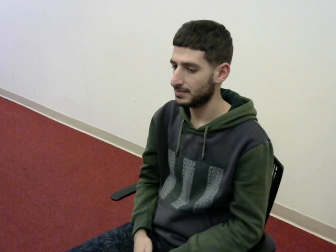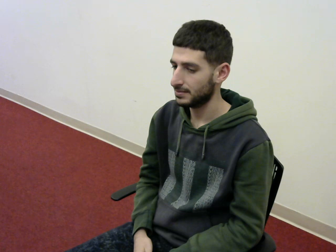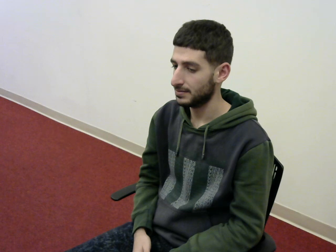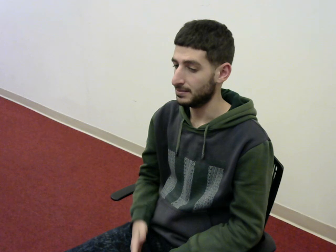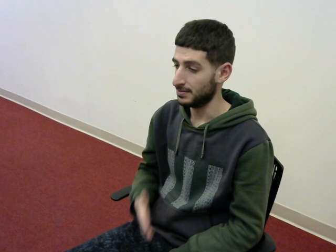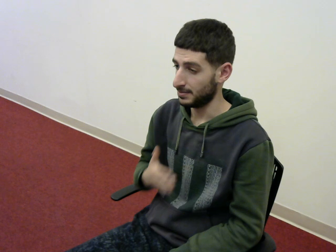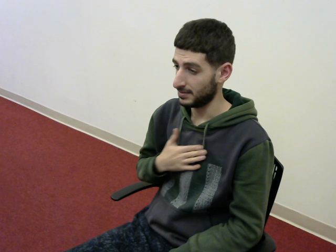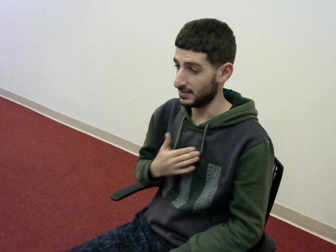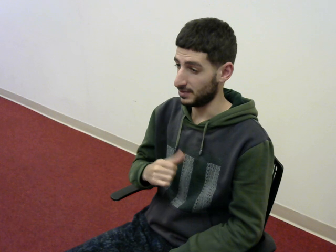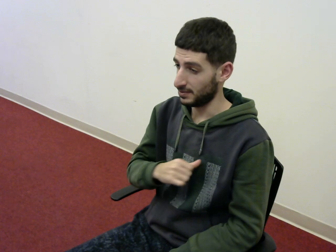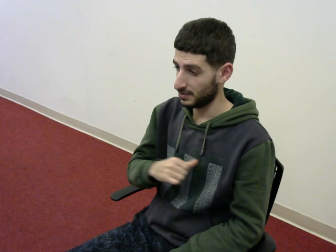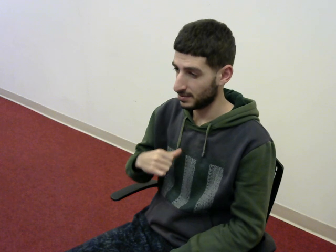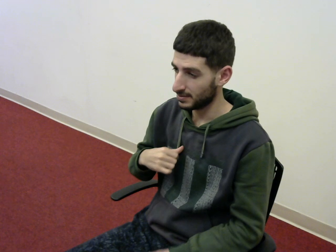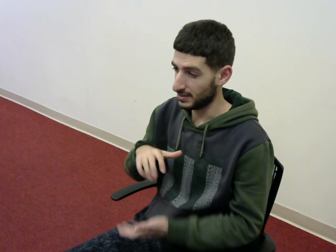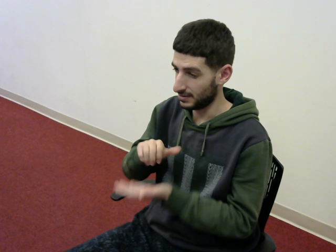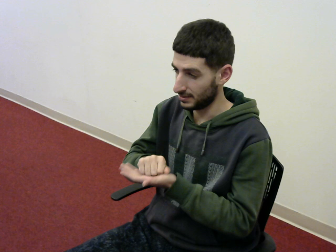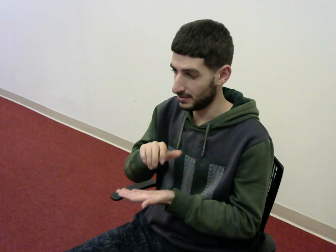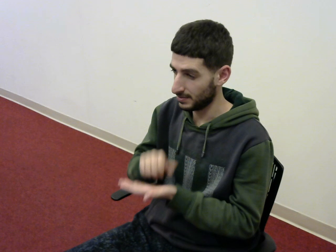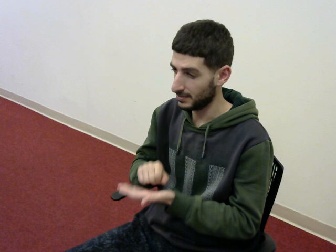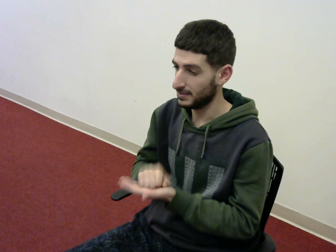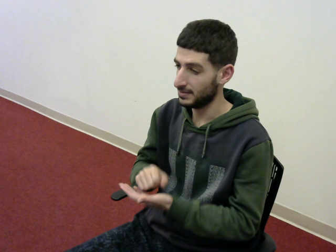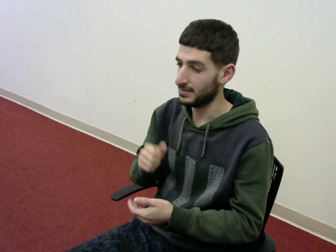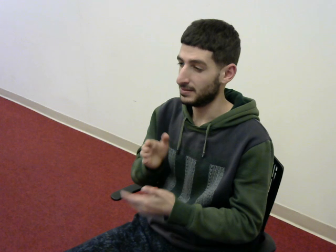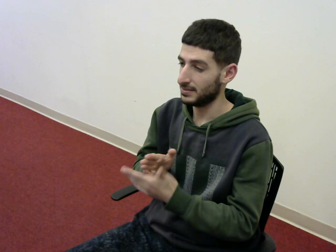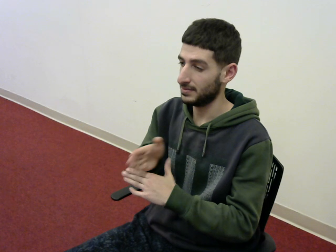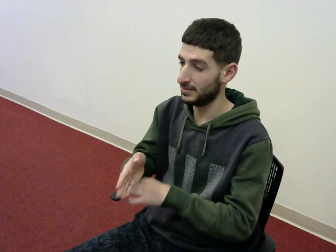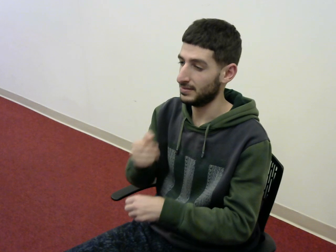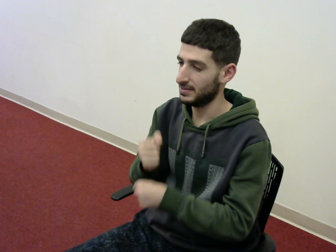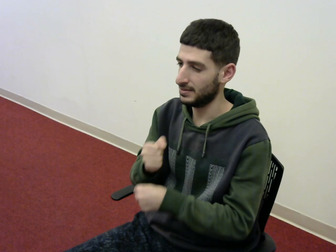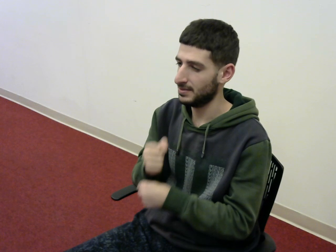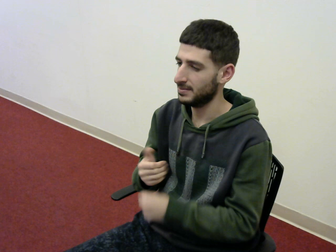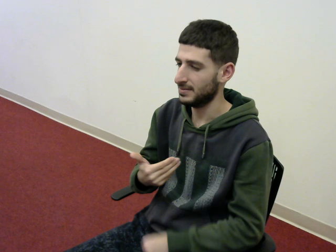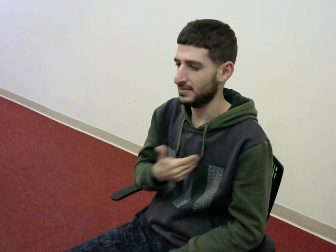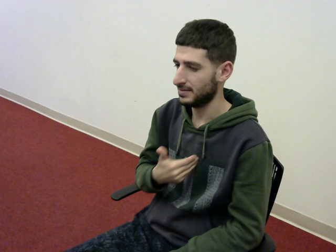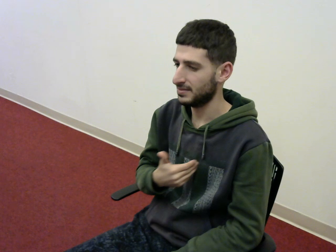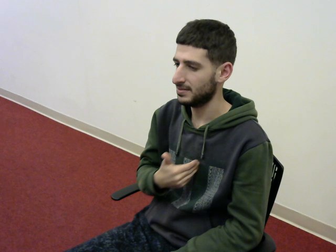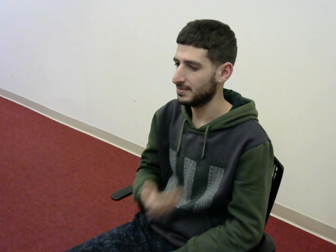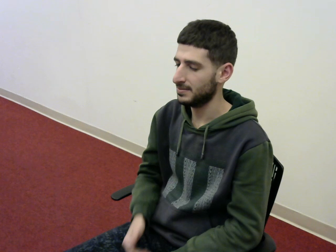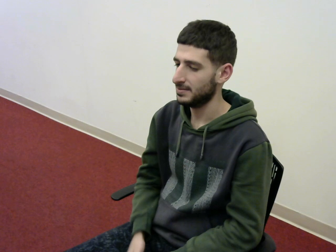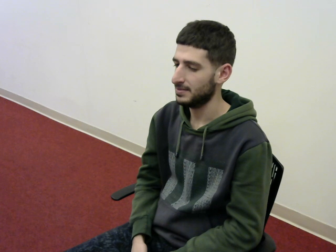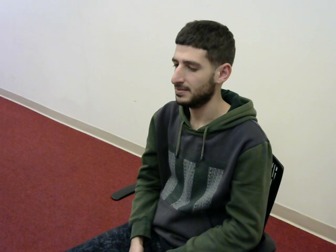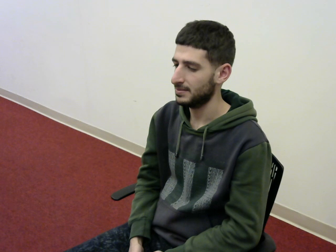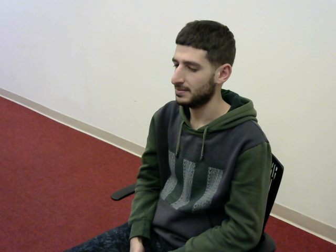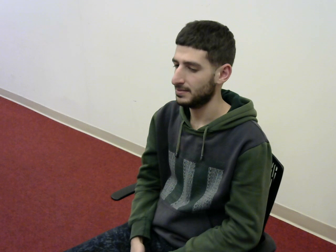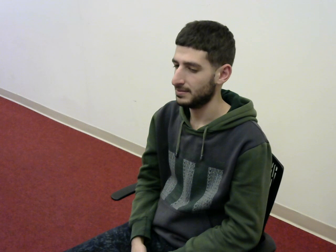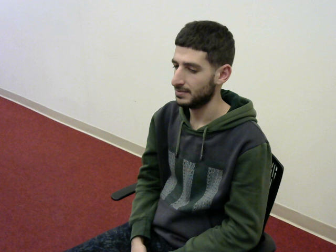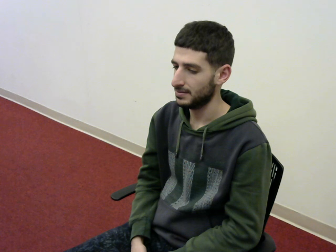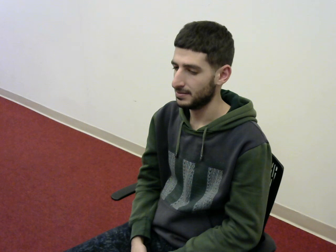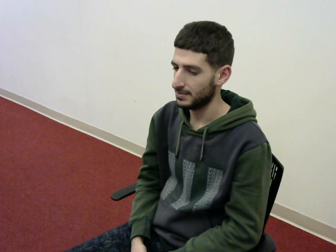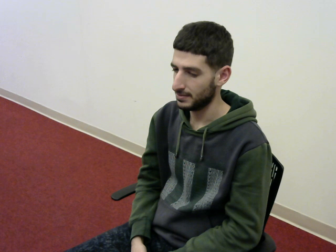Mən özünüməşğulluğa müraciət etmək istəyirəm